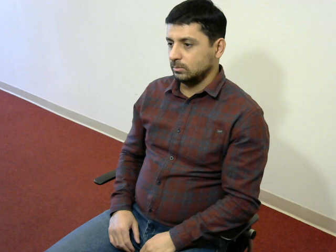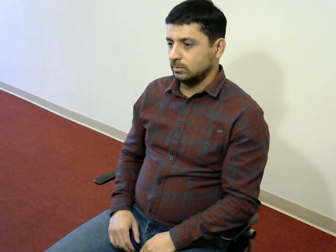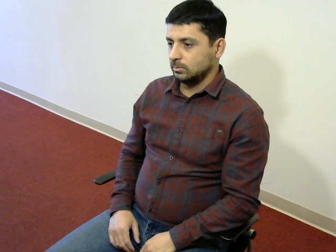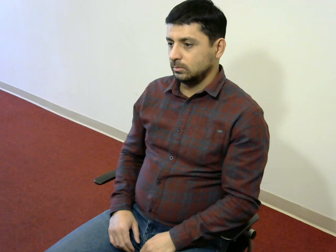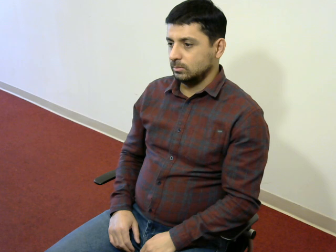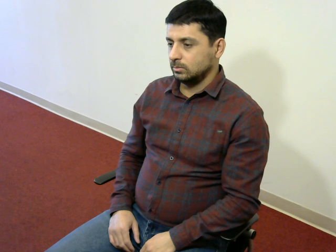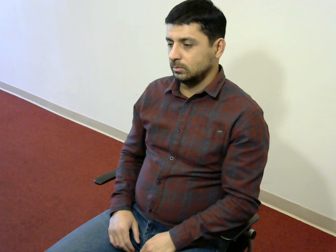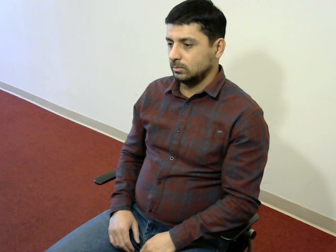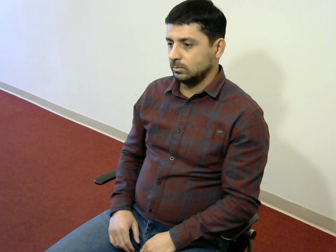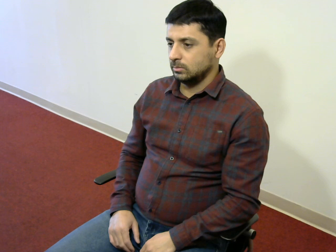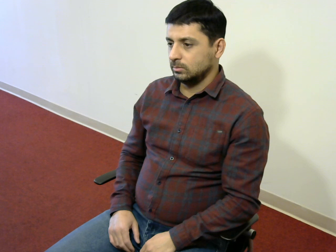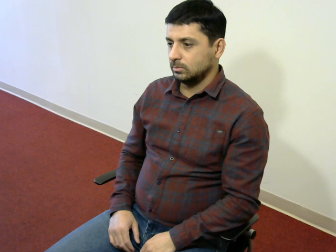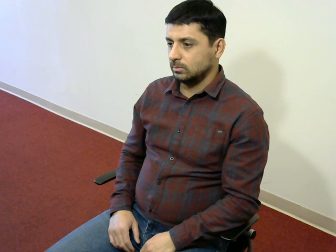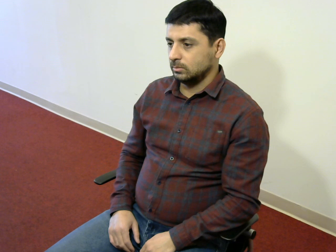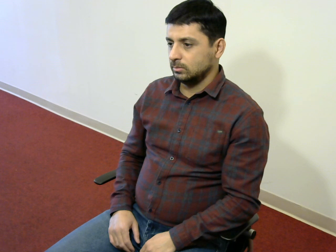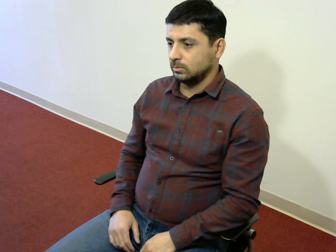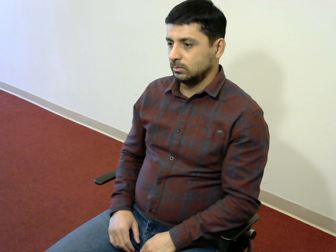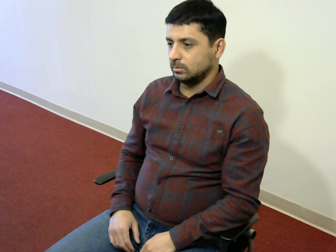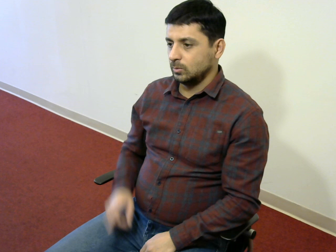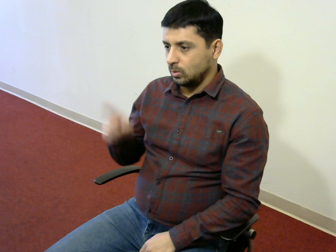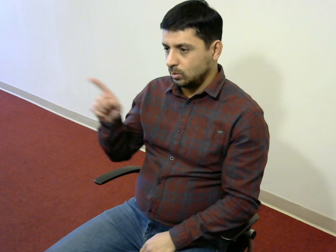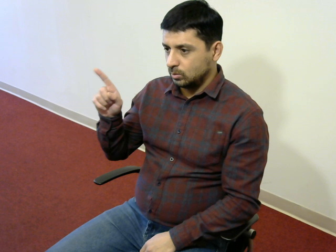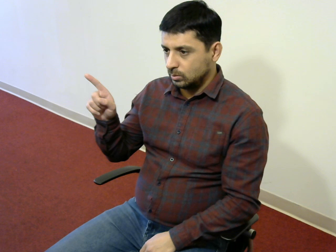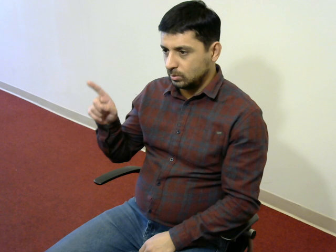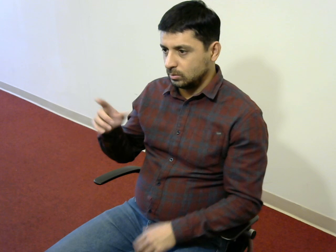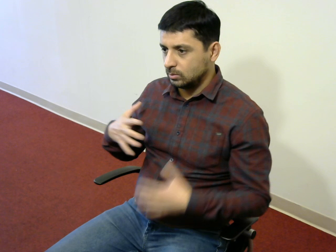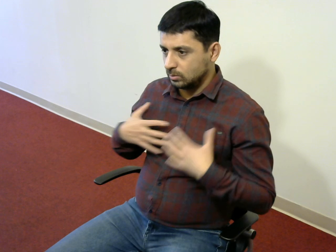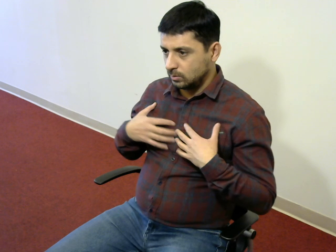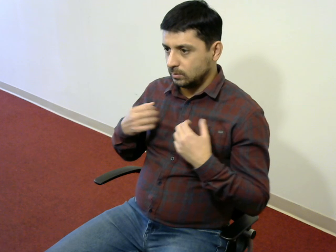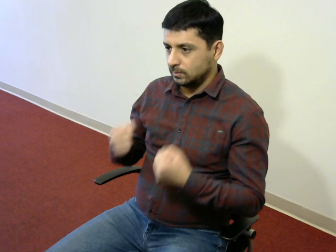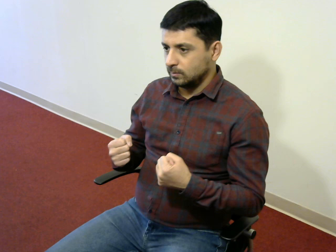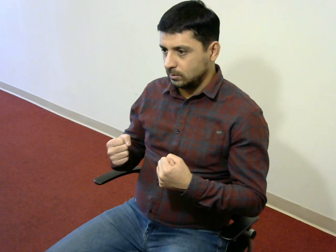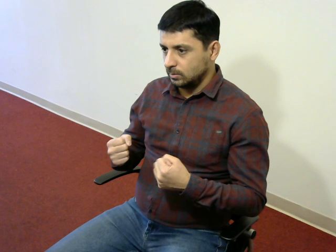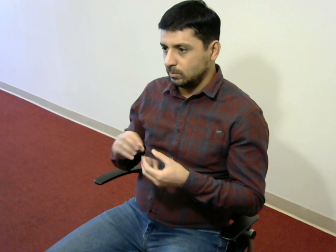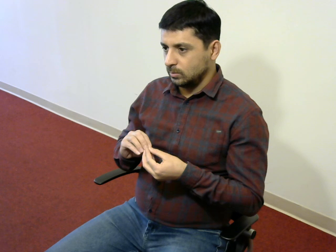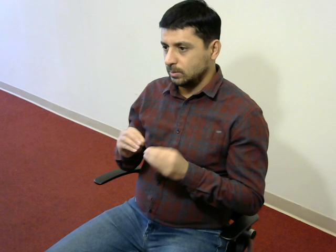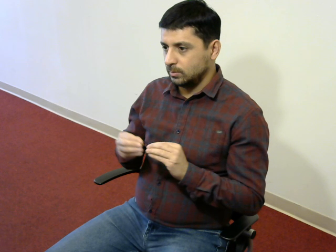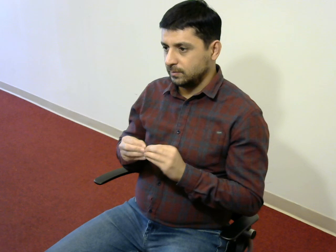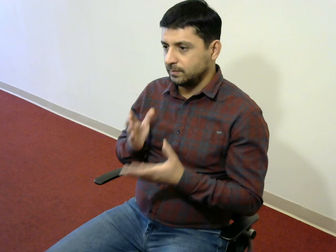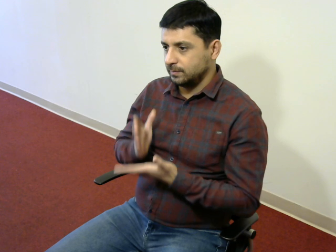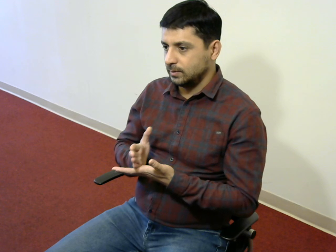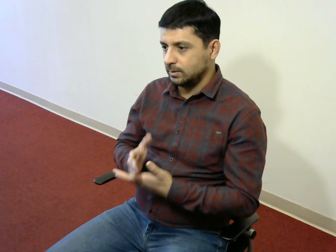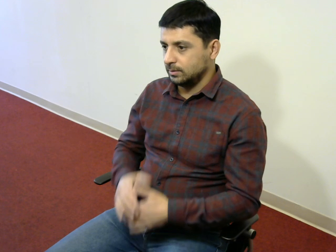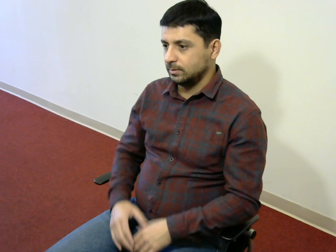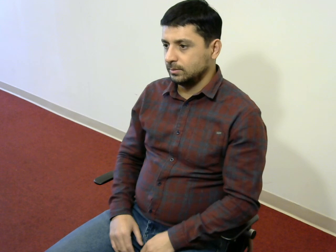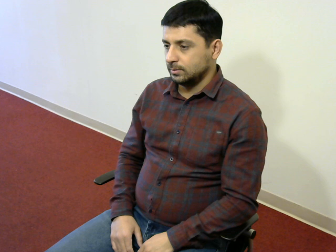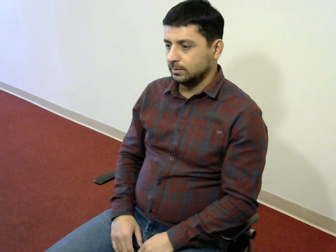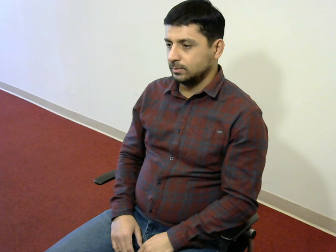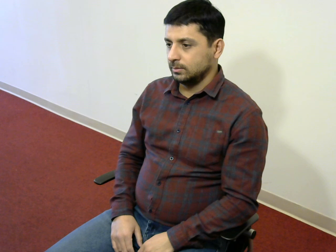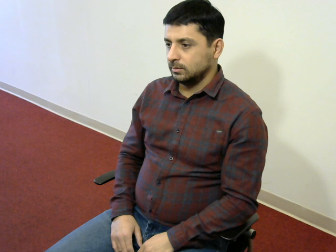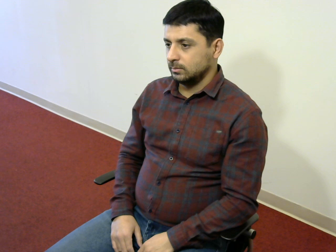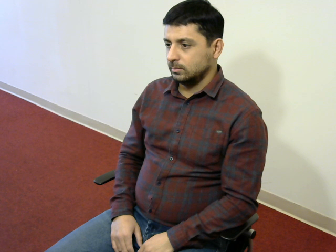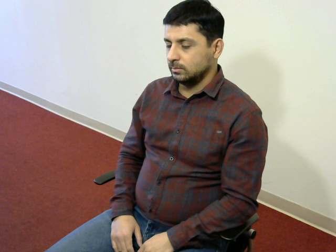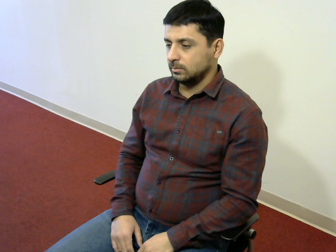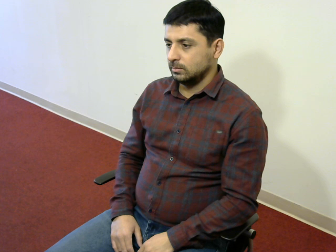Onun sağlamlıq problemi var